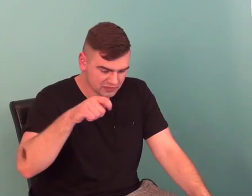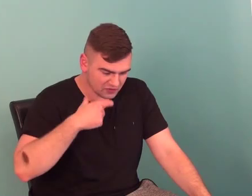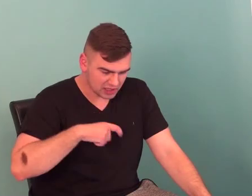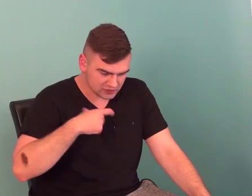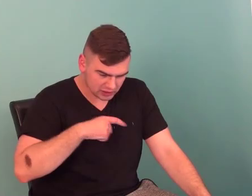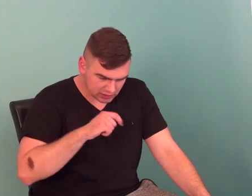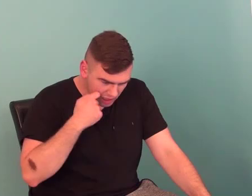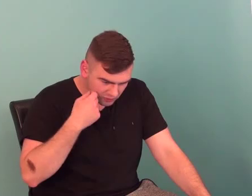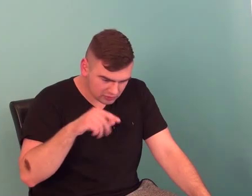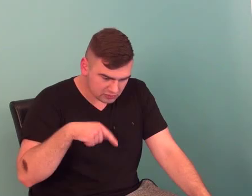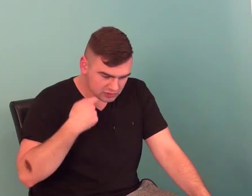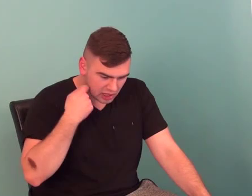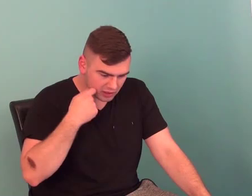Wieś, wieś, dziadek.